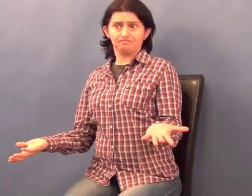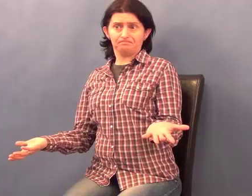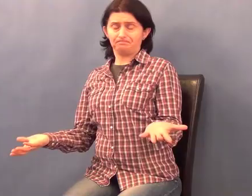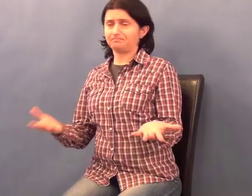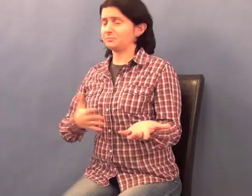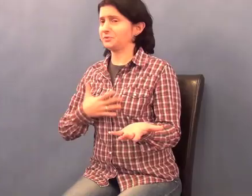Był zdziwiony.